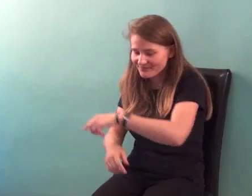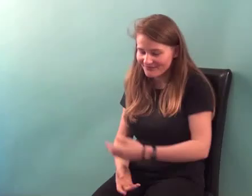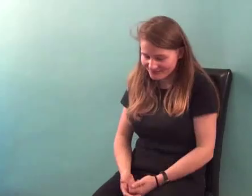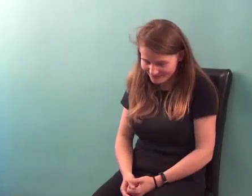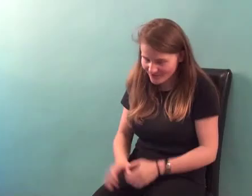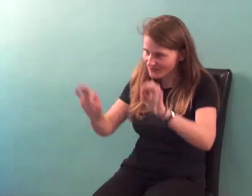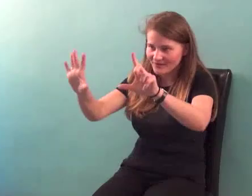Siódma pasuje.